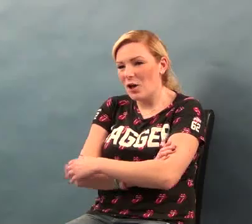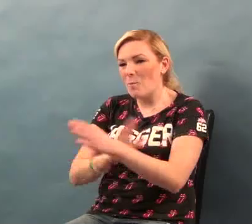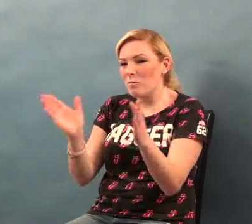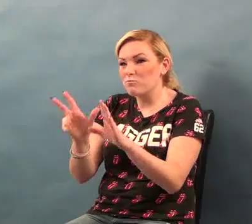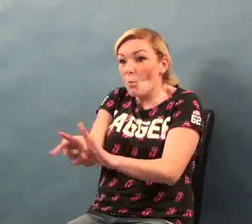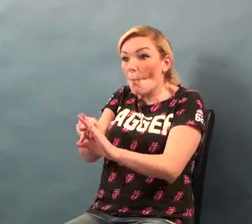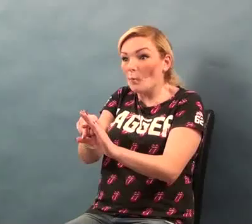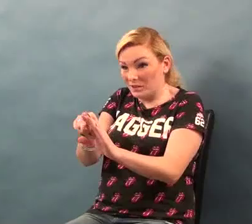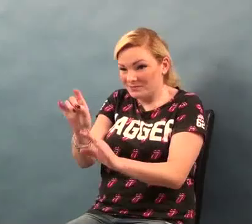To zasysa powietrze, tak?